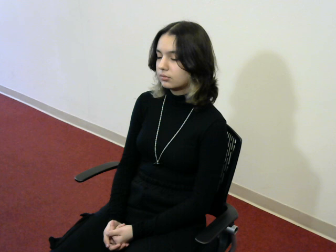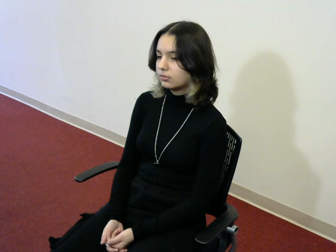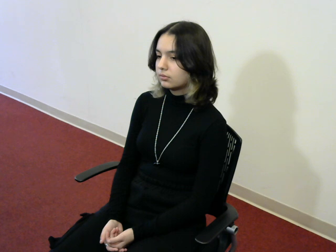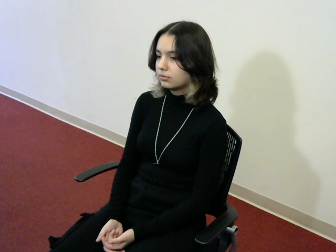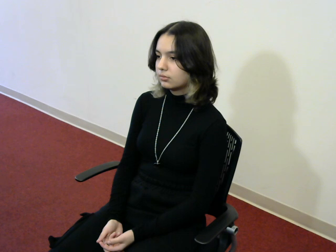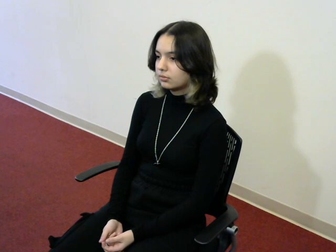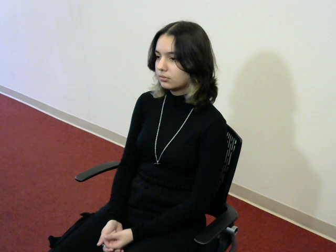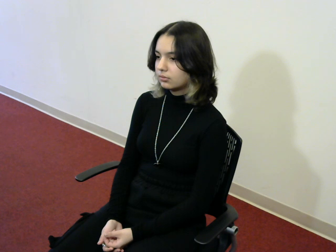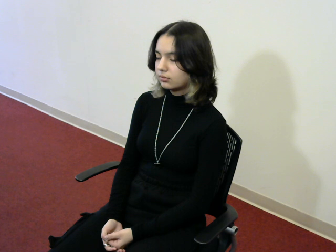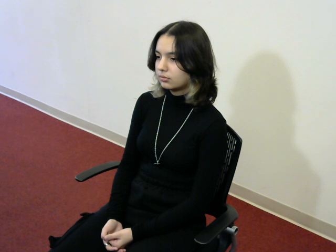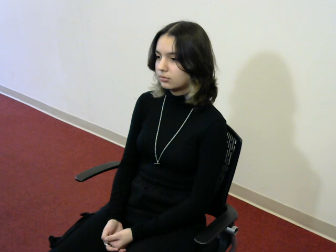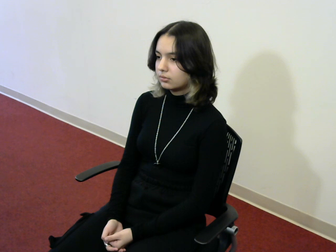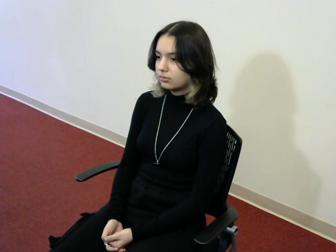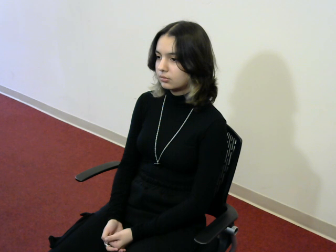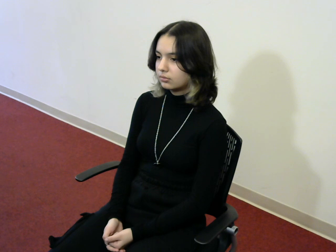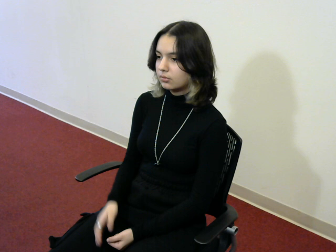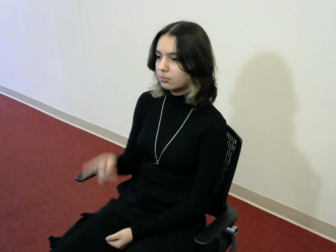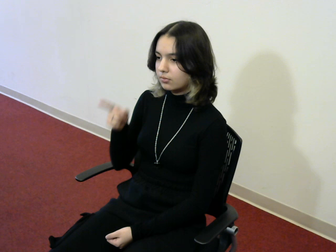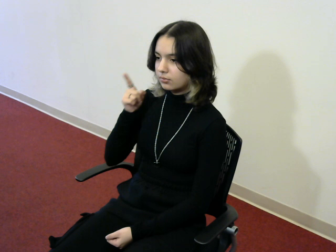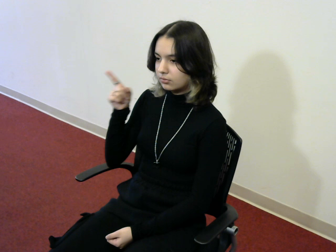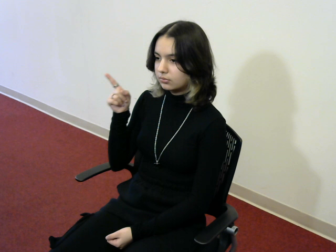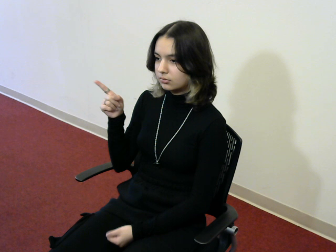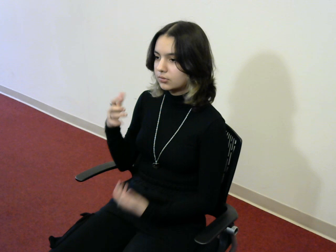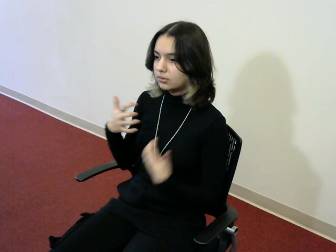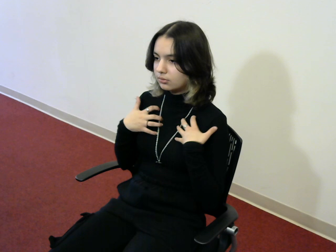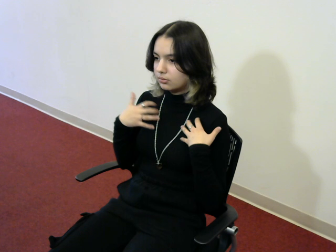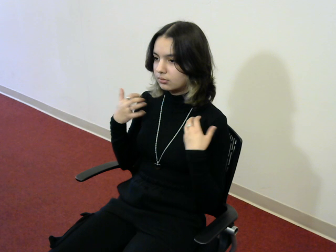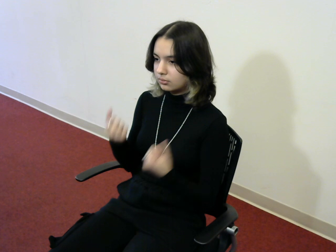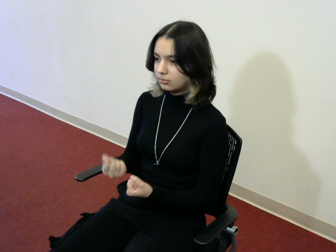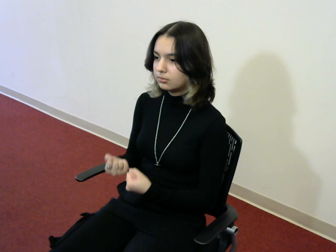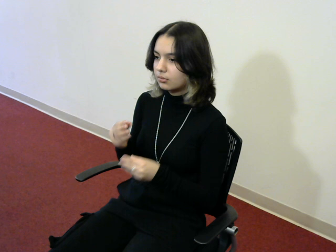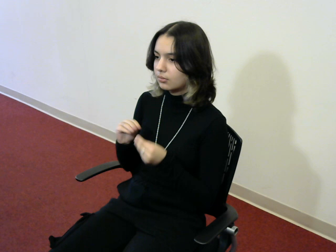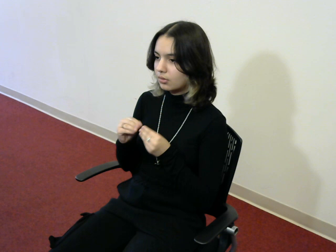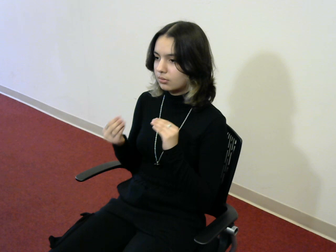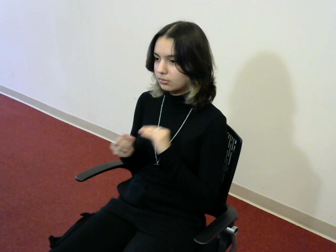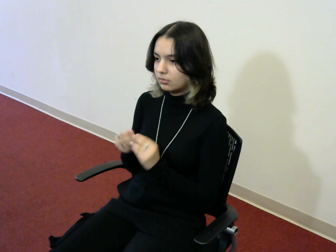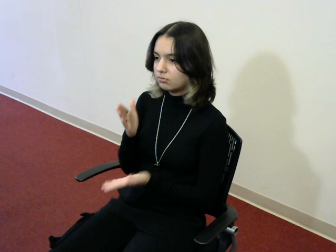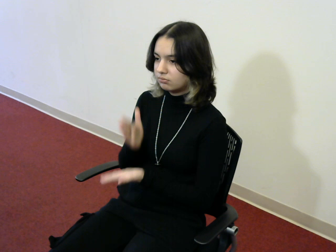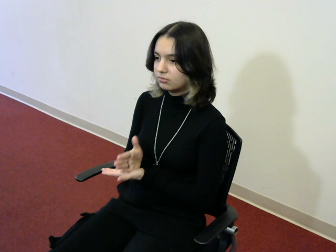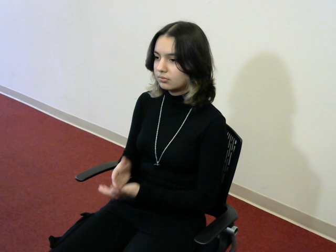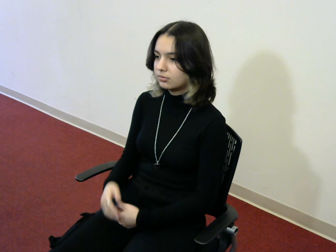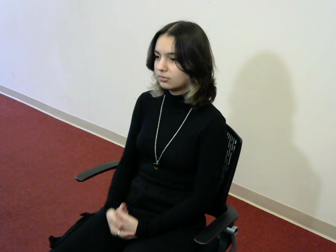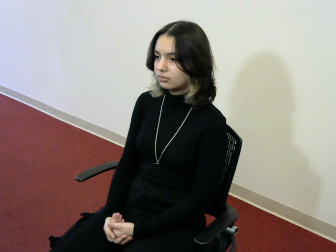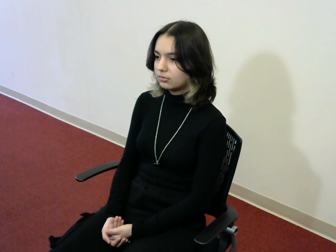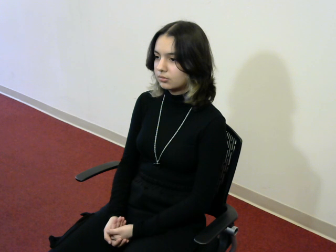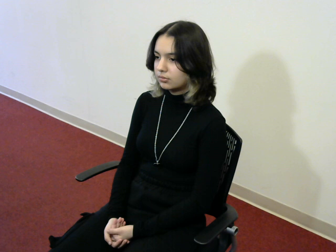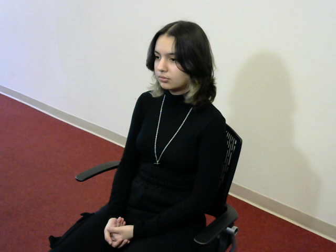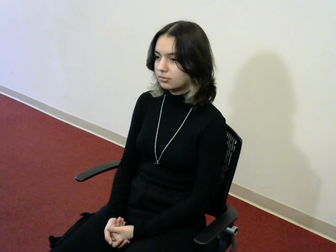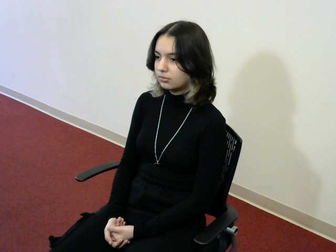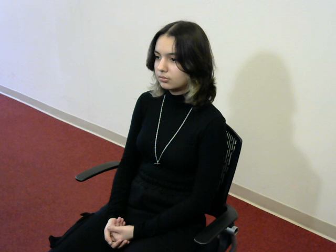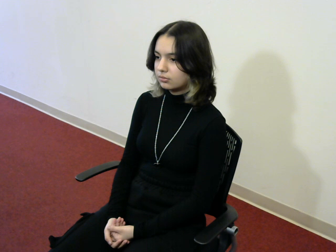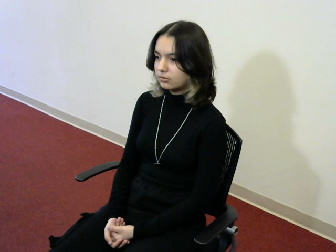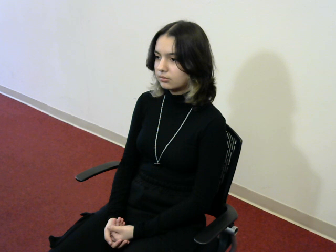Onun sağlamlıq problemi var